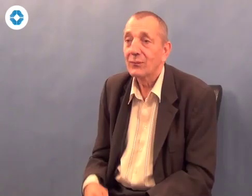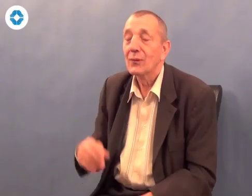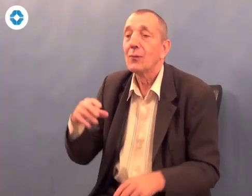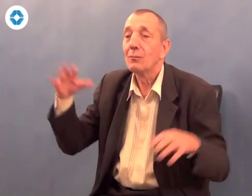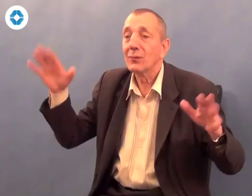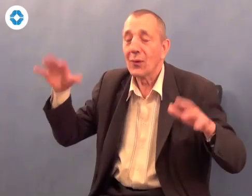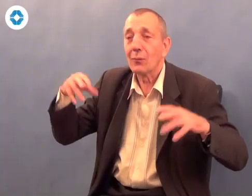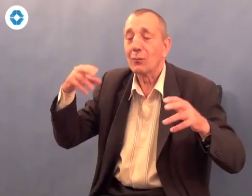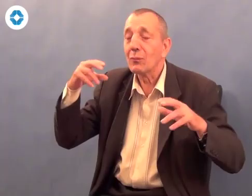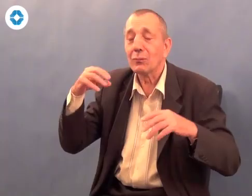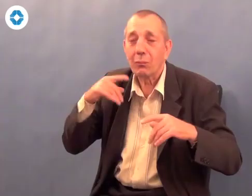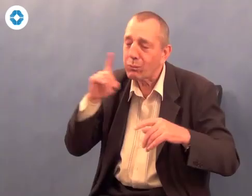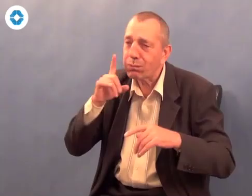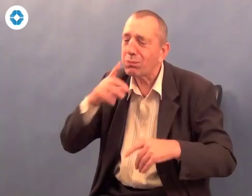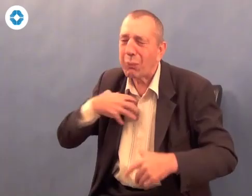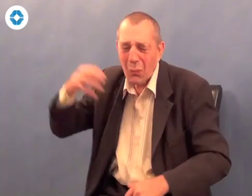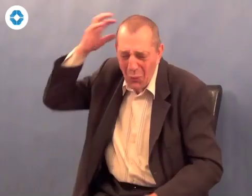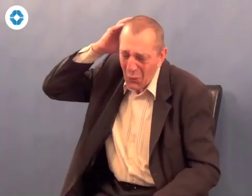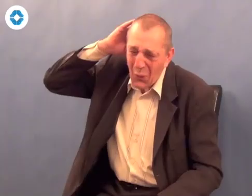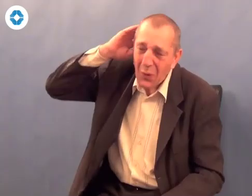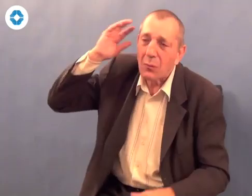Ptak... nie chłopaka boli głowa, trzyma się za głowę.